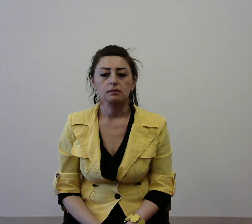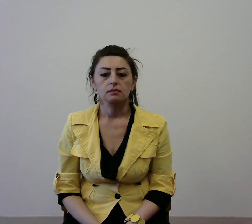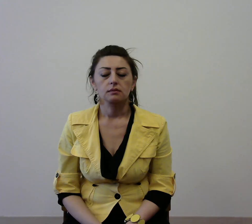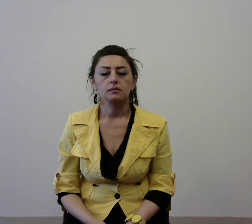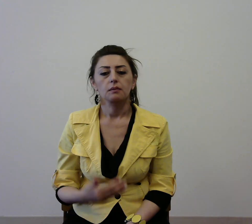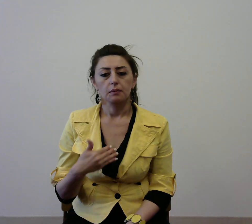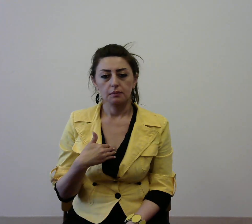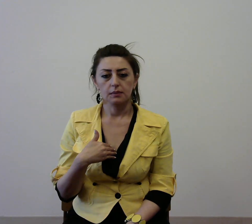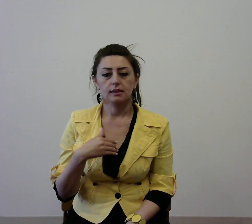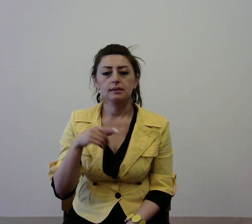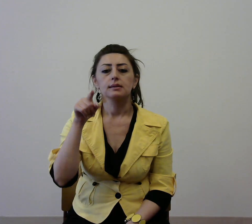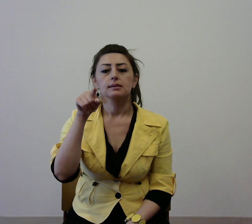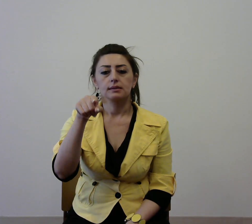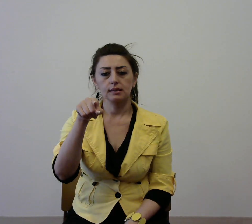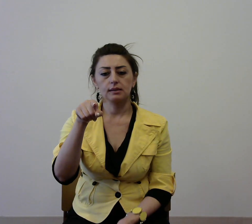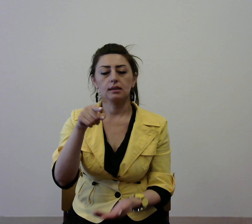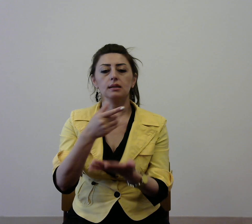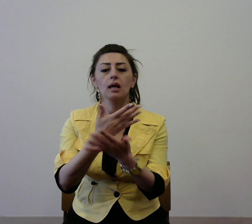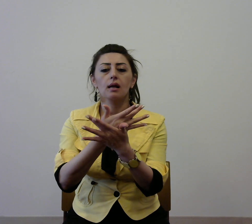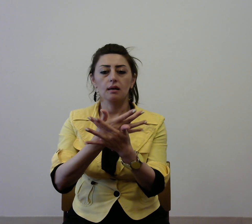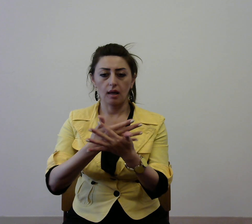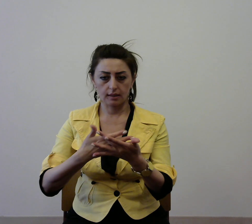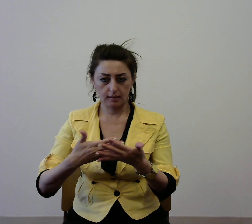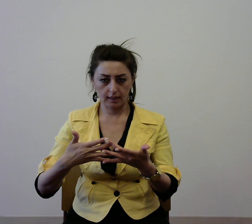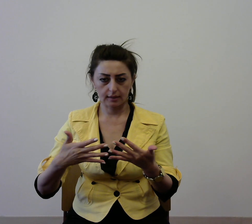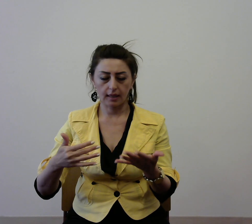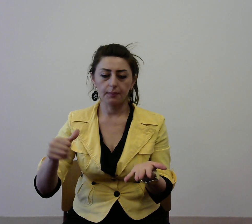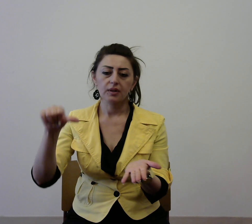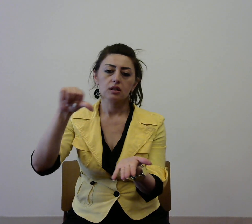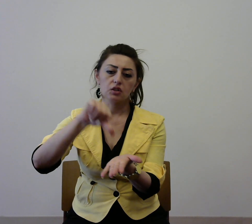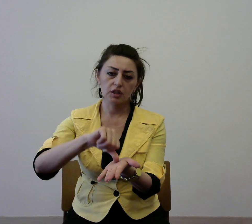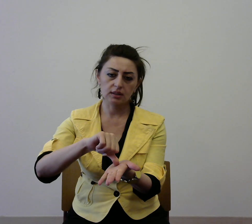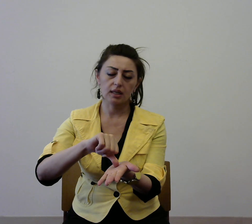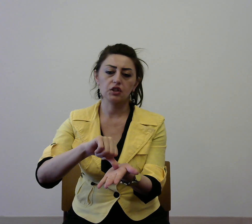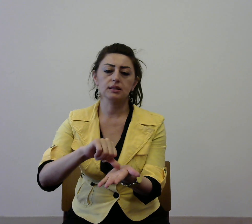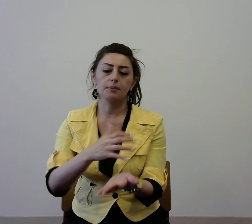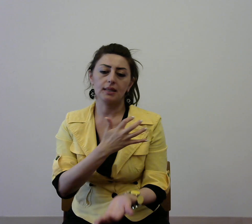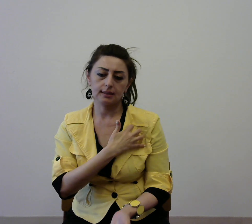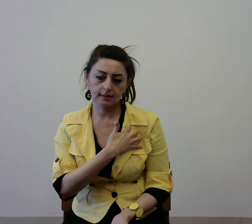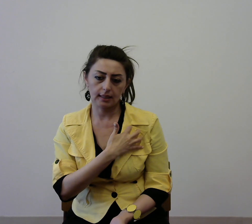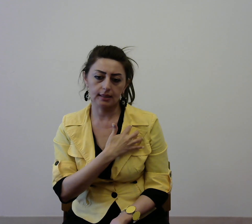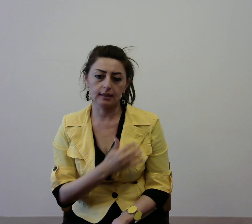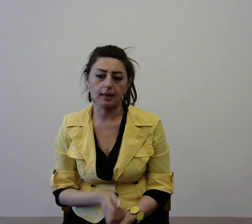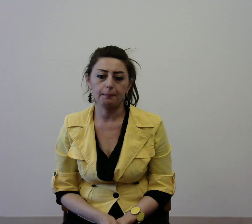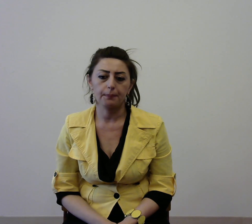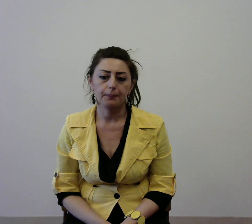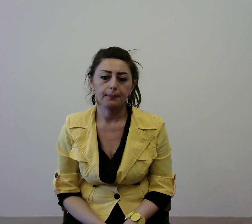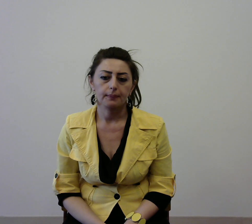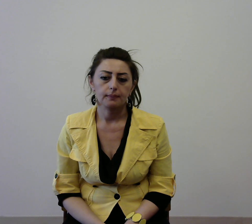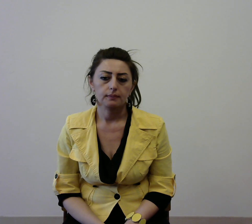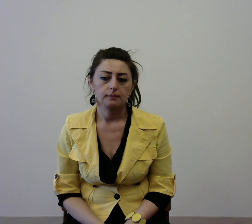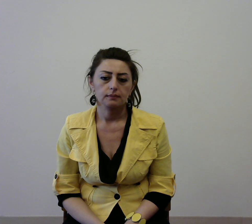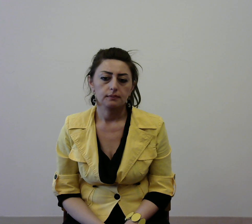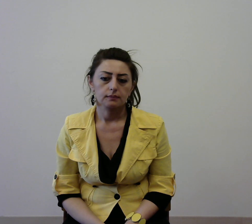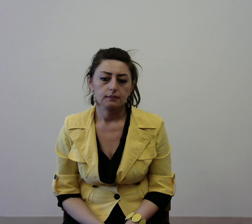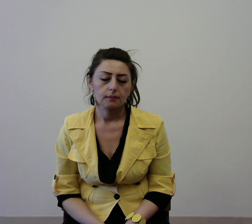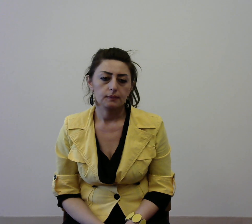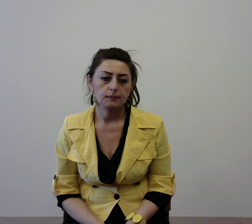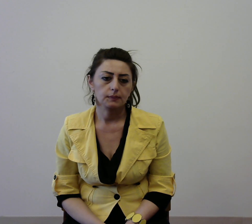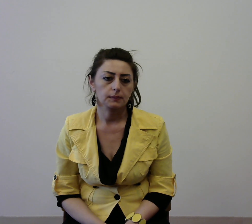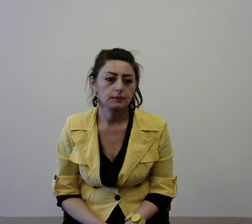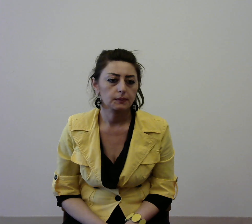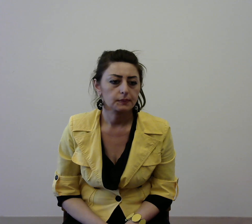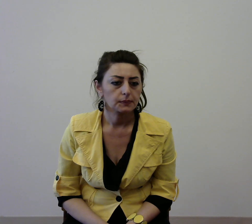Mən sizin layihədə iştirak etmək istərdim